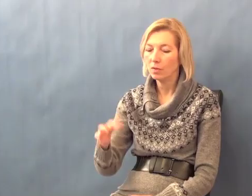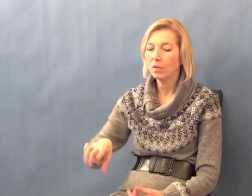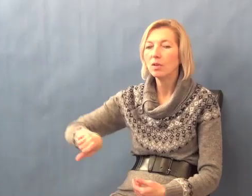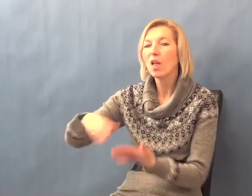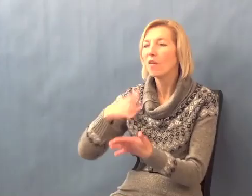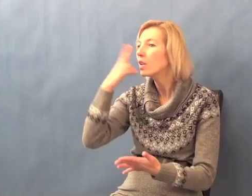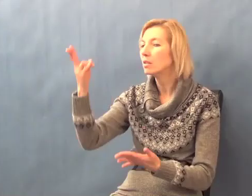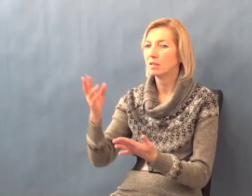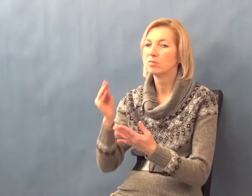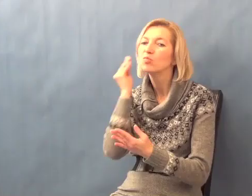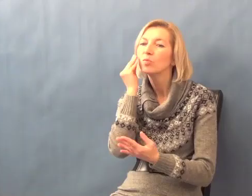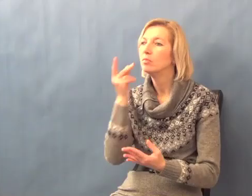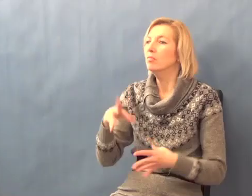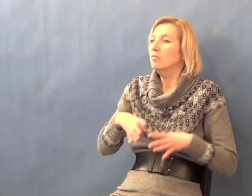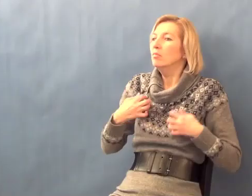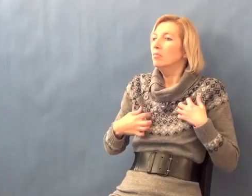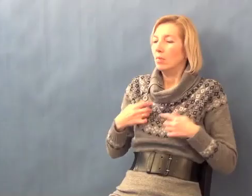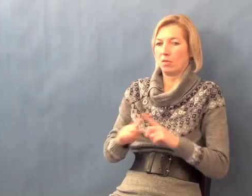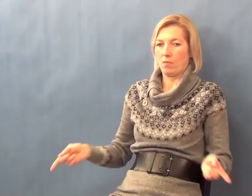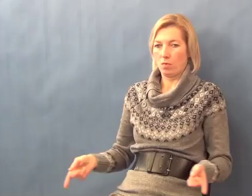Ja widzę, jak się całują, denerwuję się.